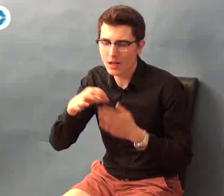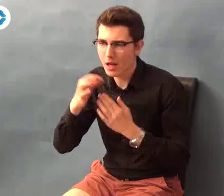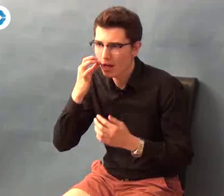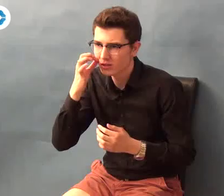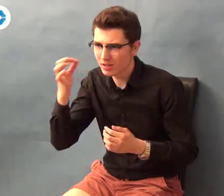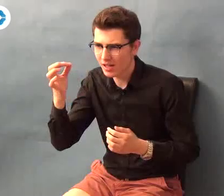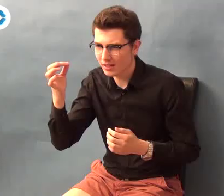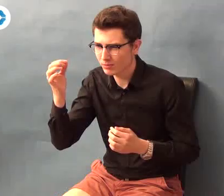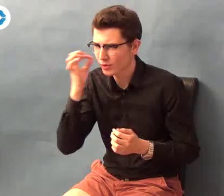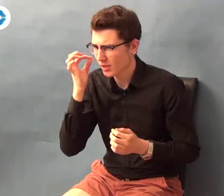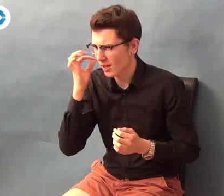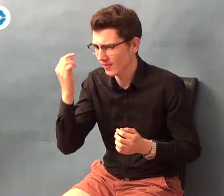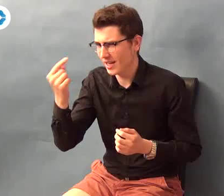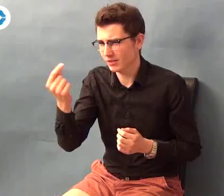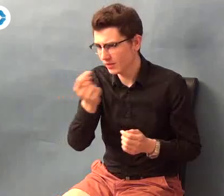Osy zaczynają go gonić.